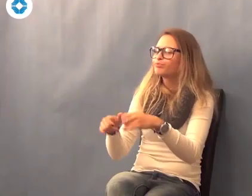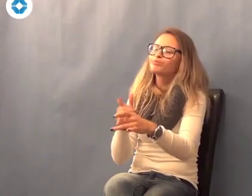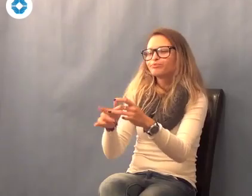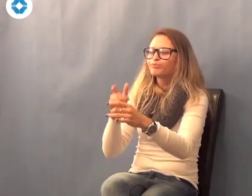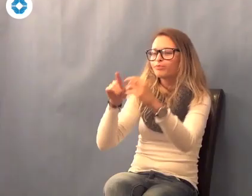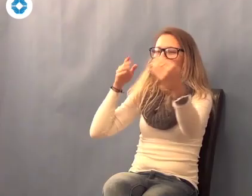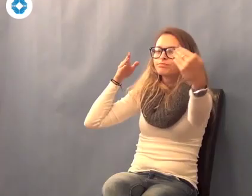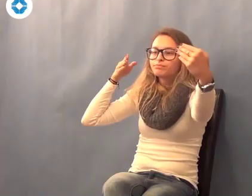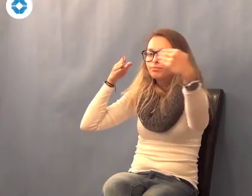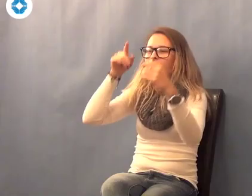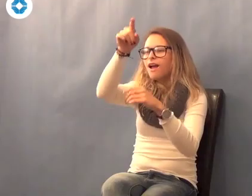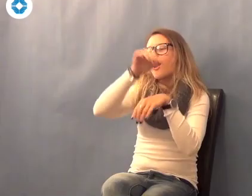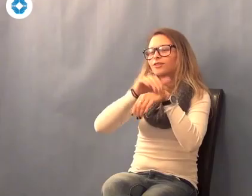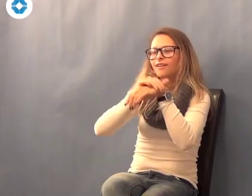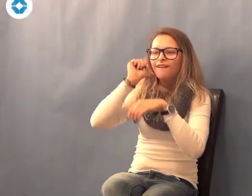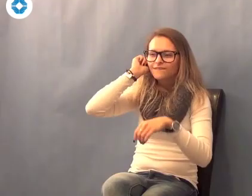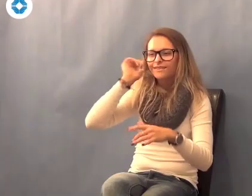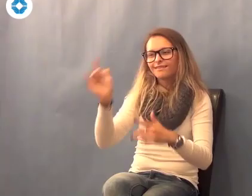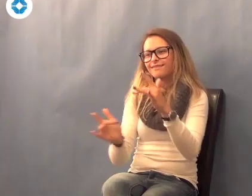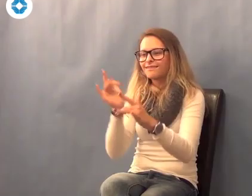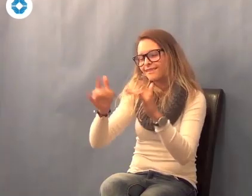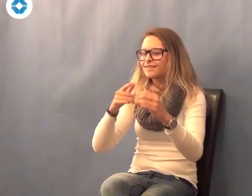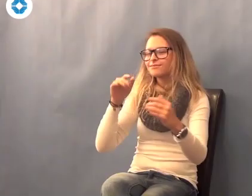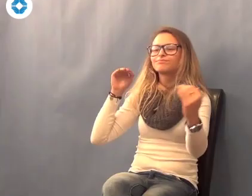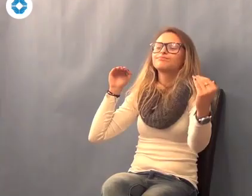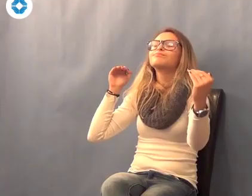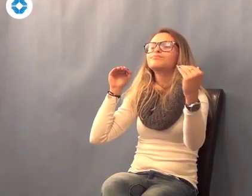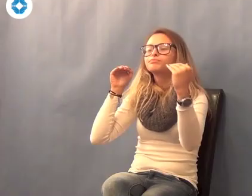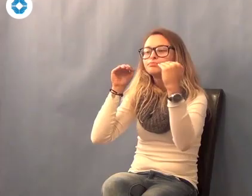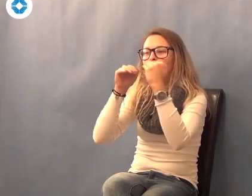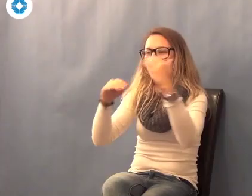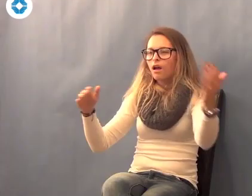Jedzie sobie jedzie, a z naprzeciwka jechała jego koleżanka.